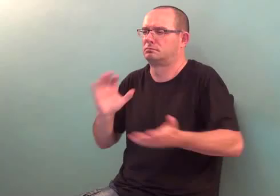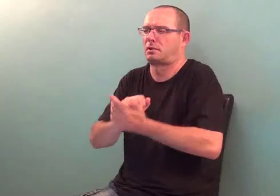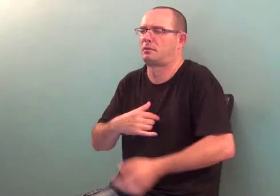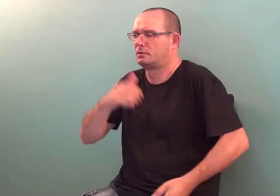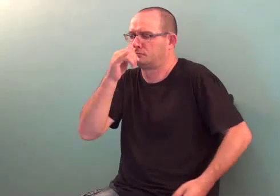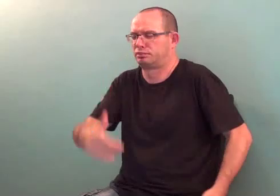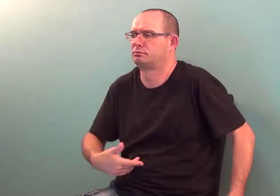Jestem zajęty, ja nie mogę.